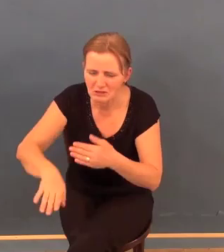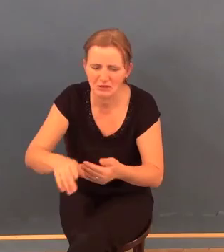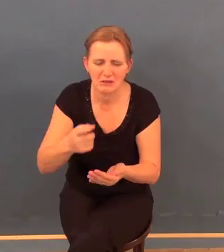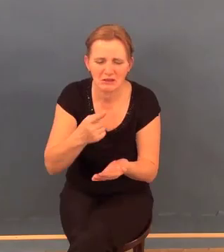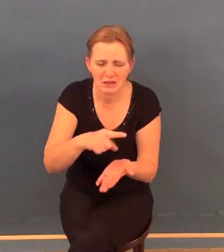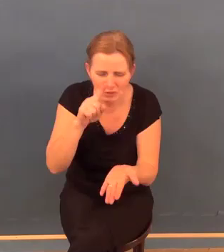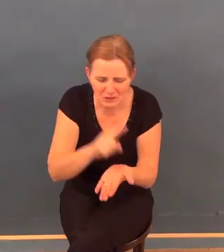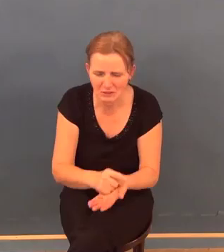Nie udało mu się.